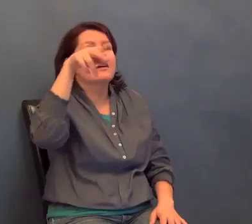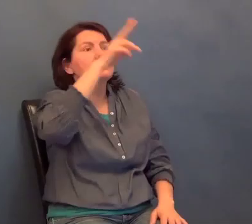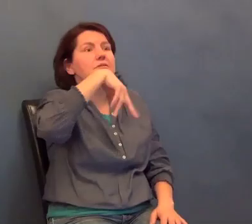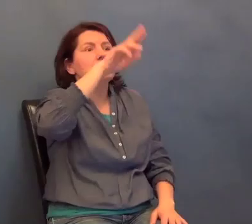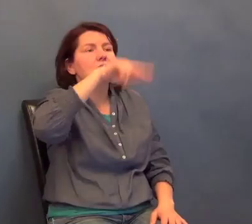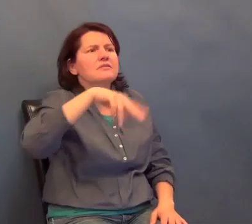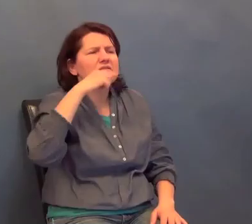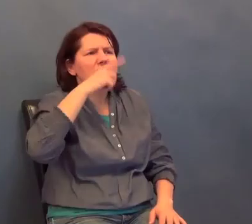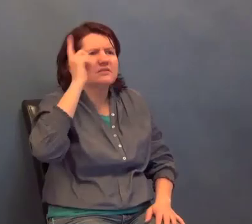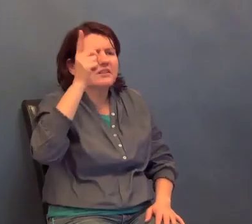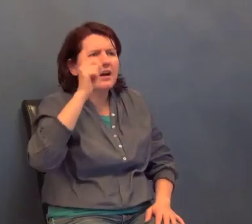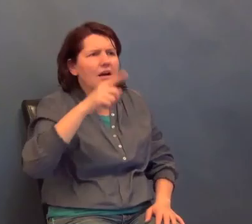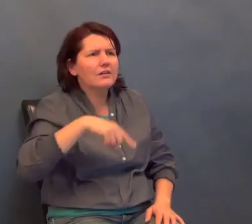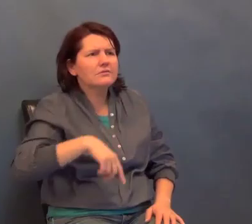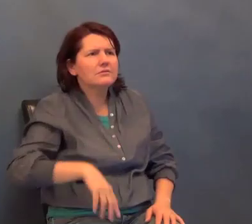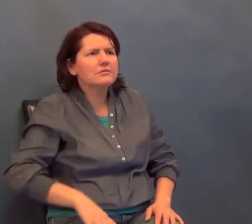Zaznaczono na czerwono jako zakaz.